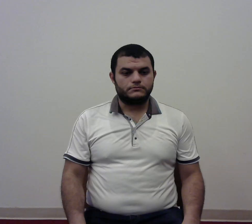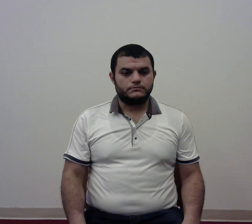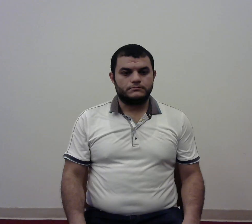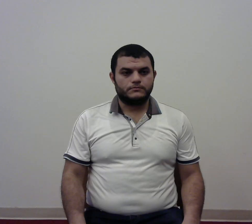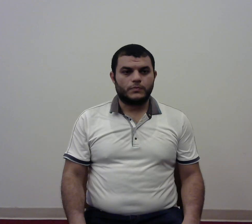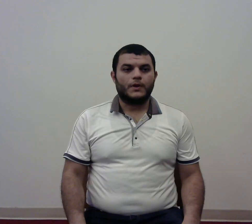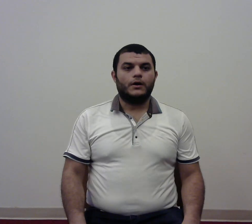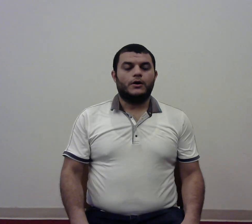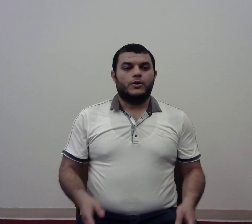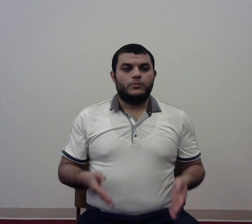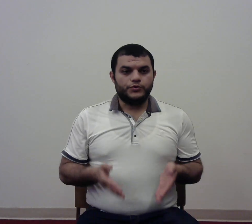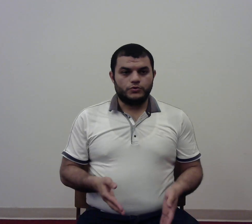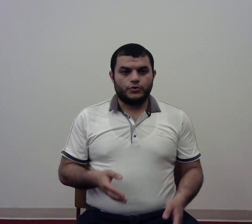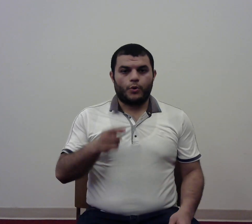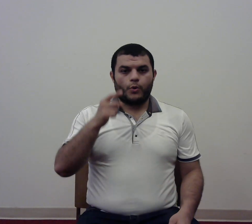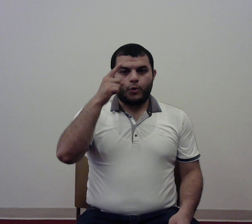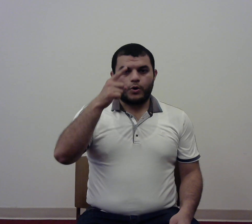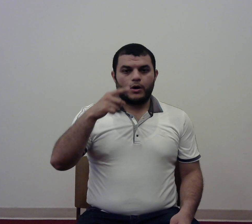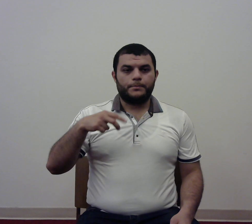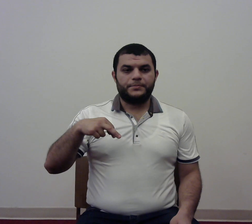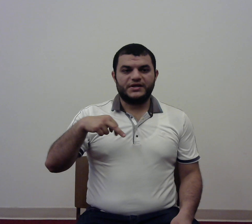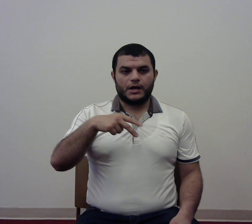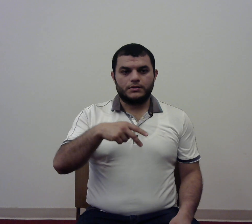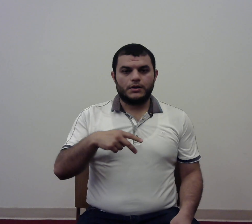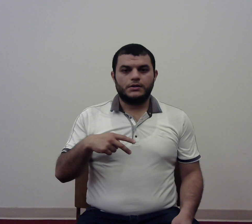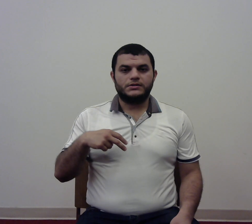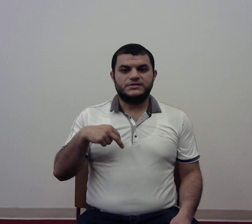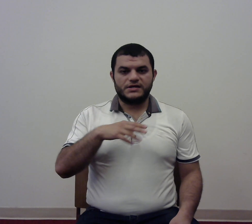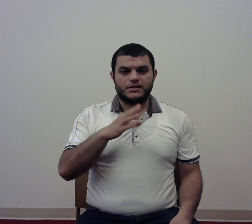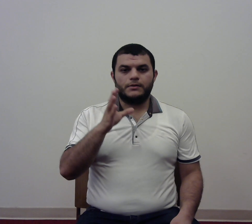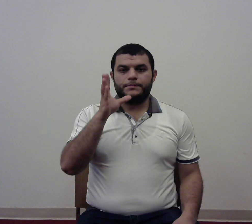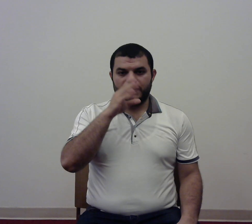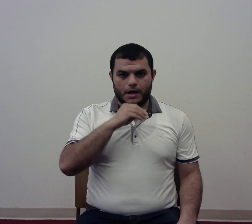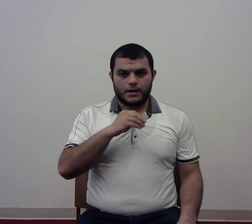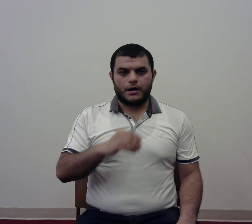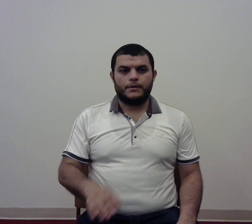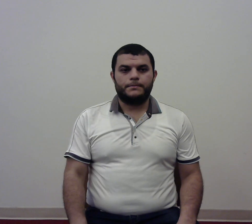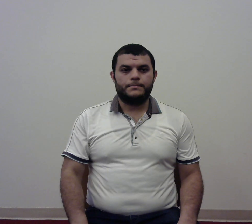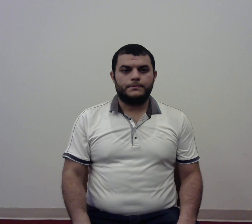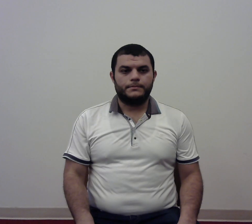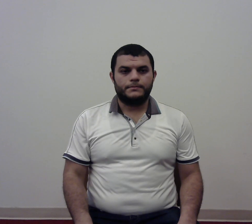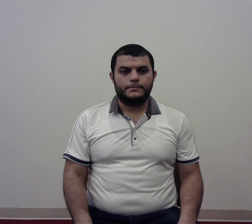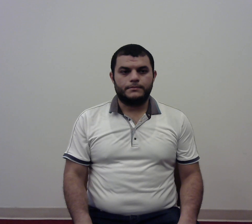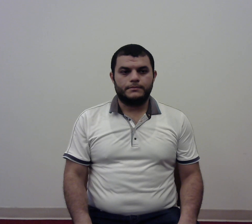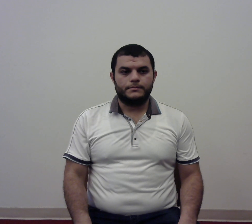Burdan ora piyada gedə bilərəmmi?